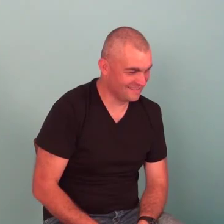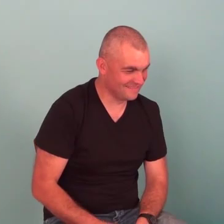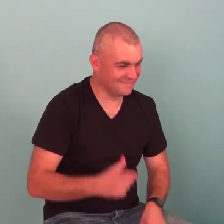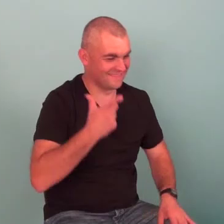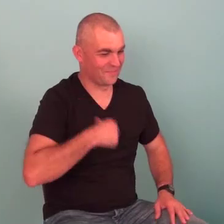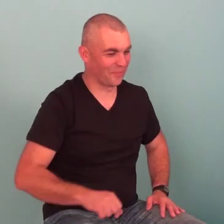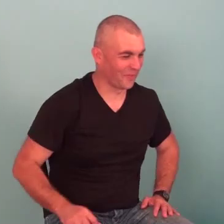Aha.